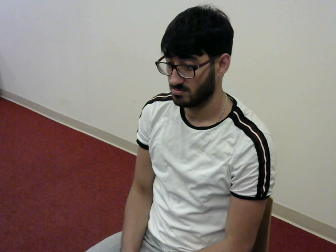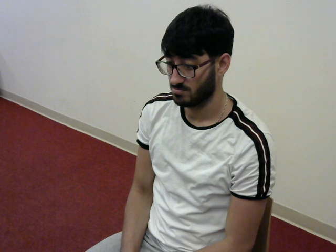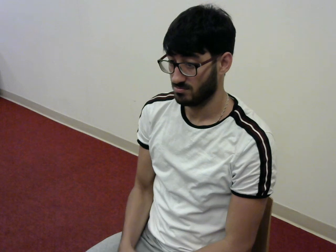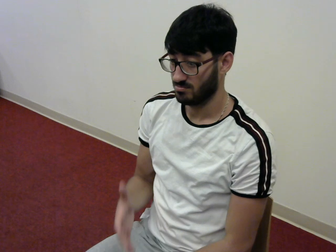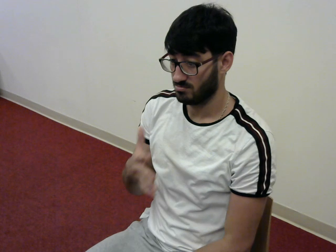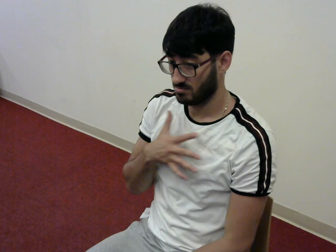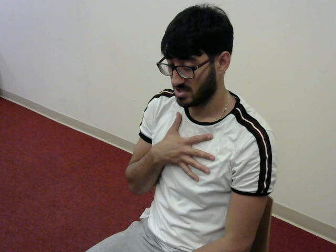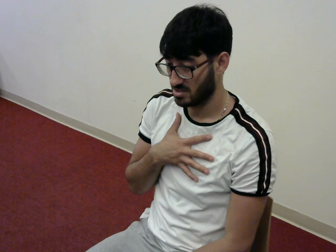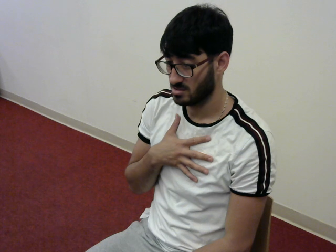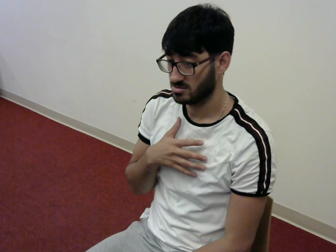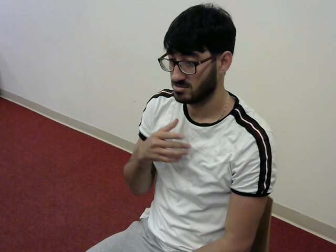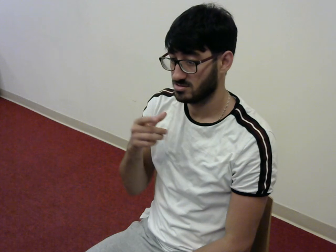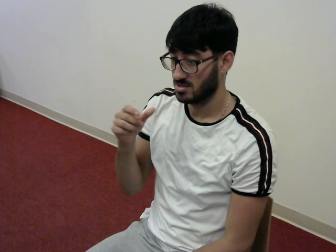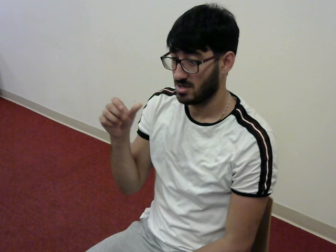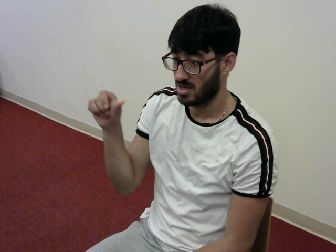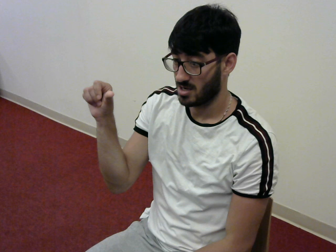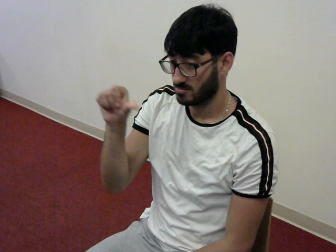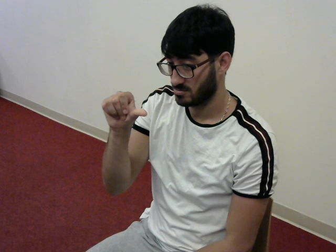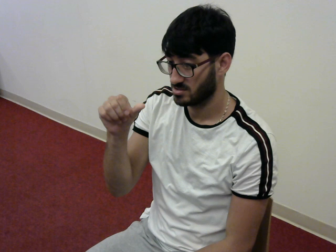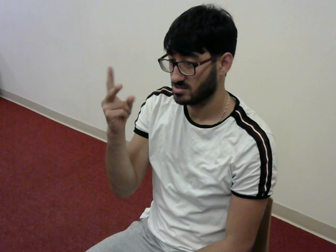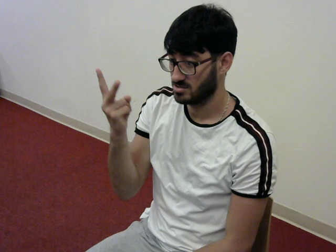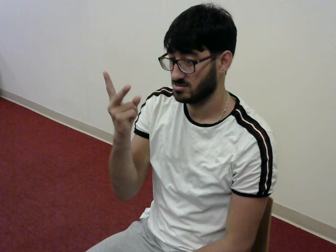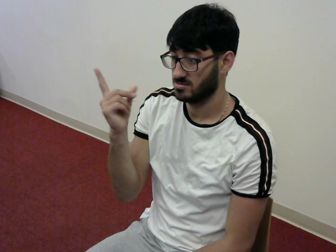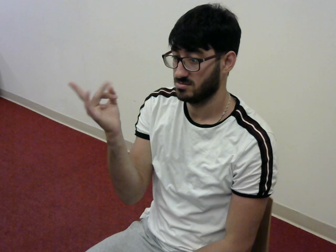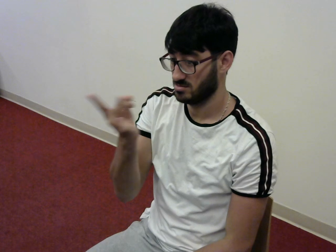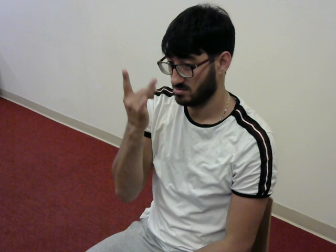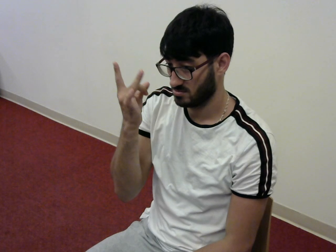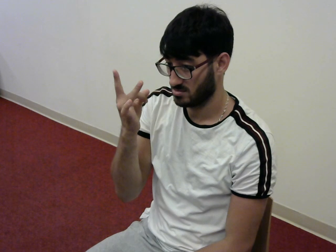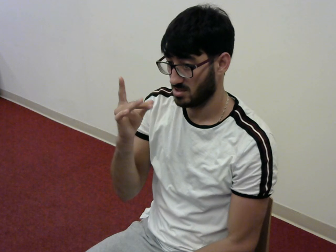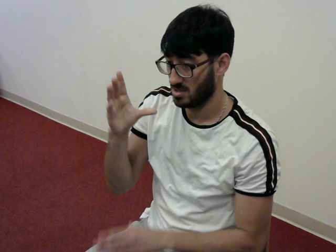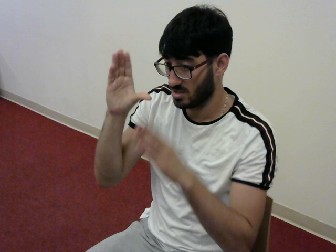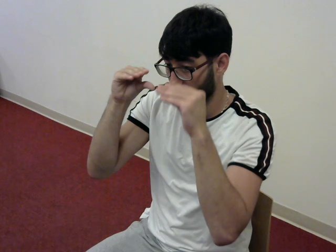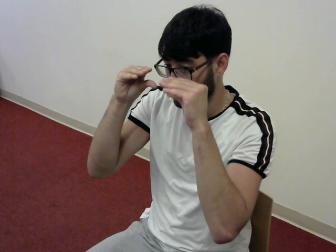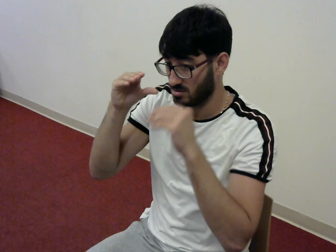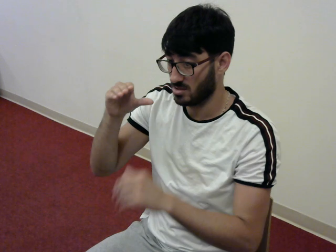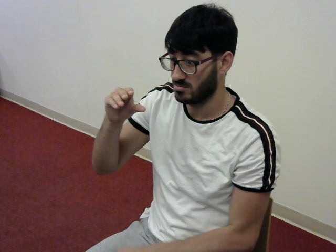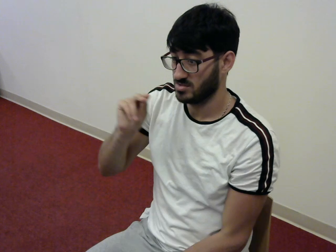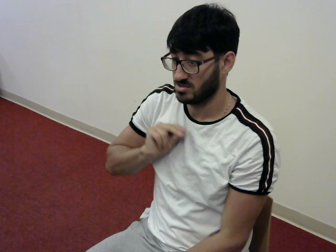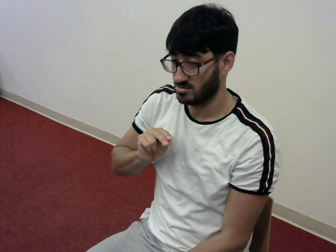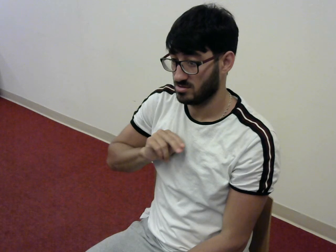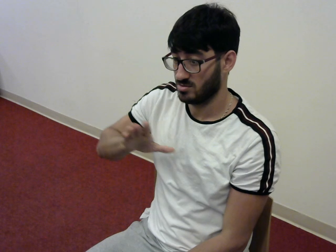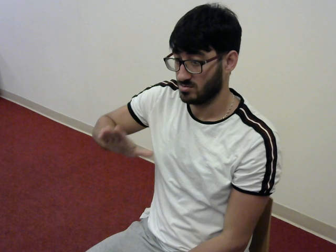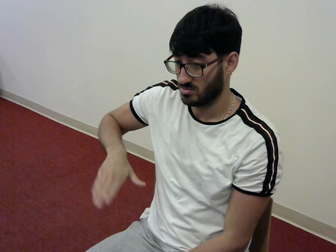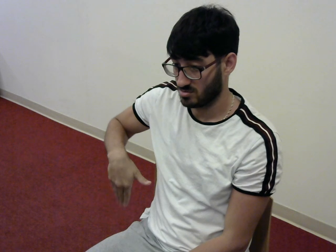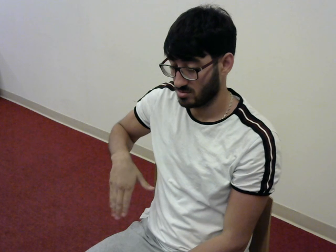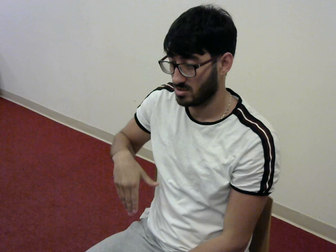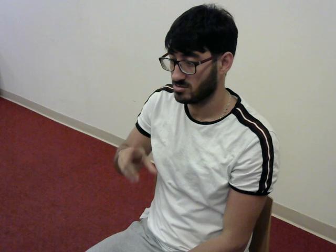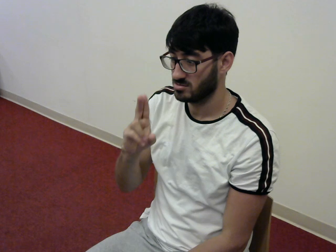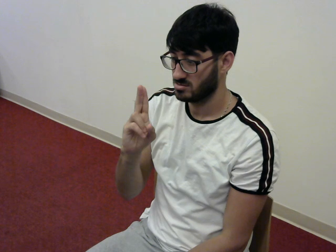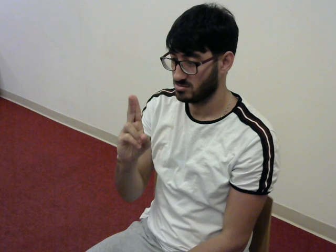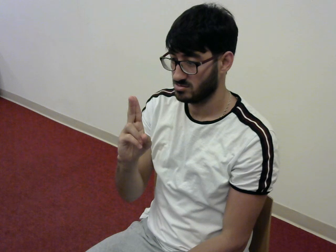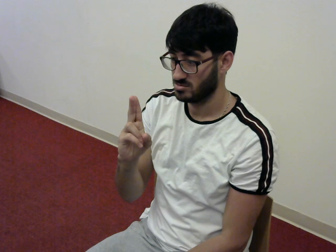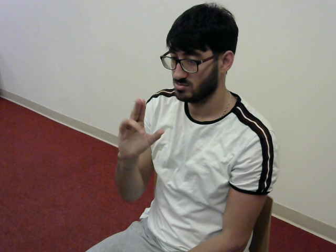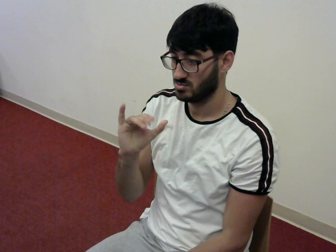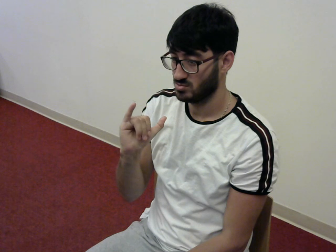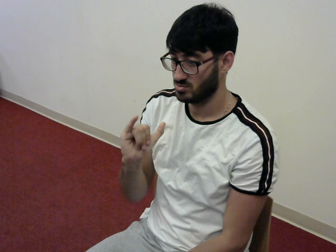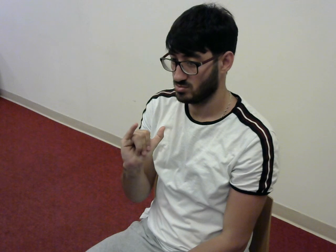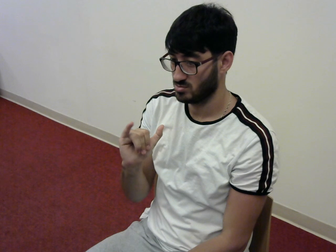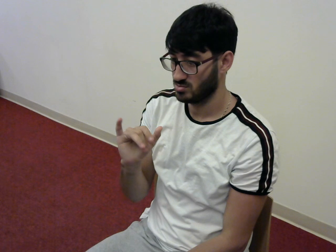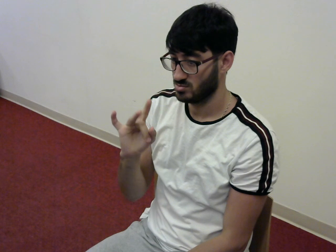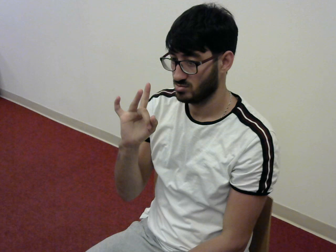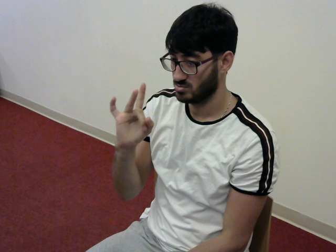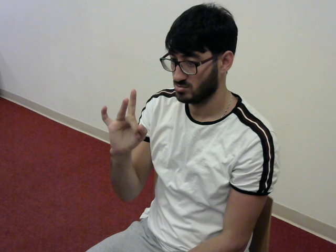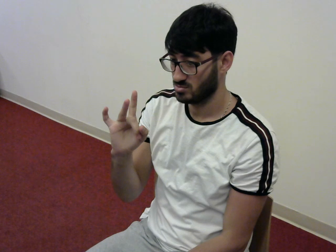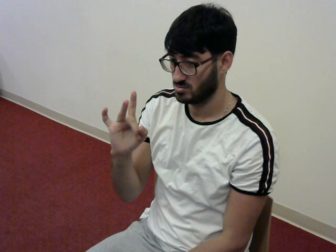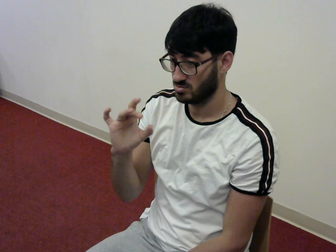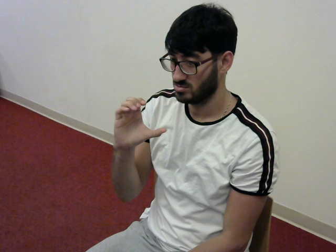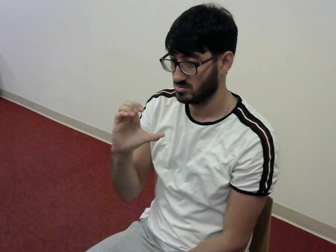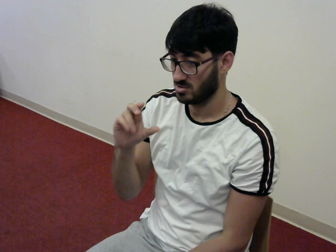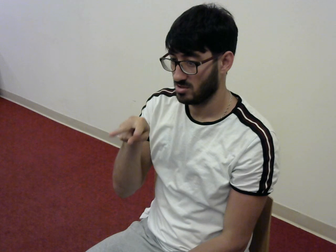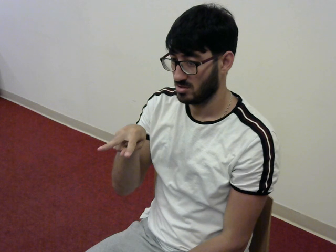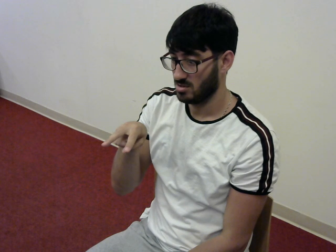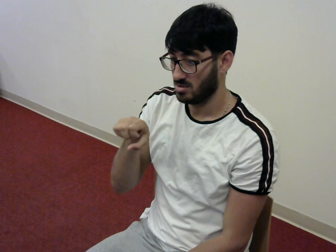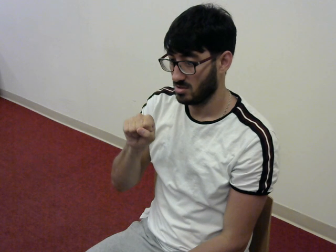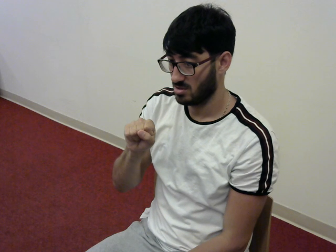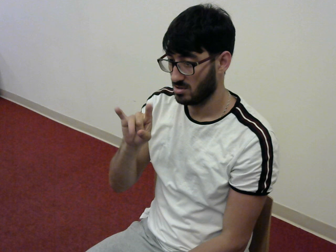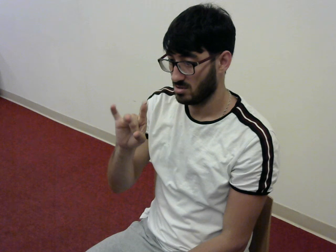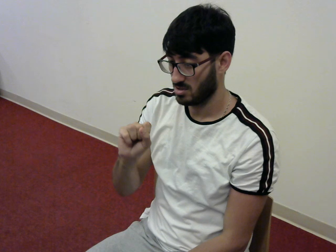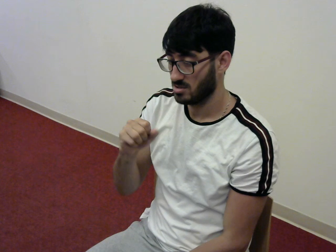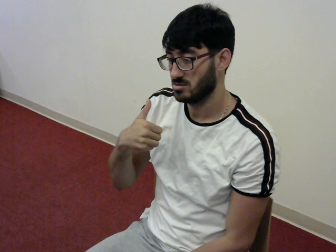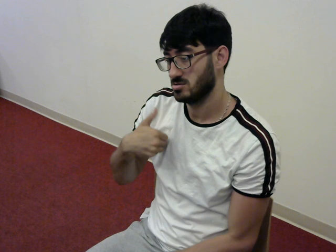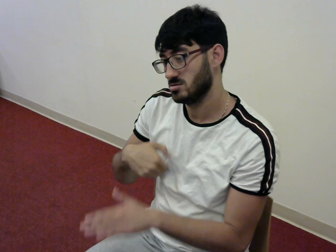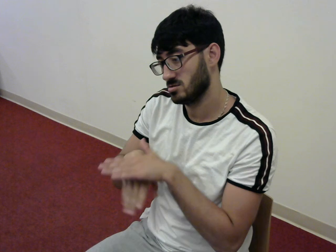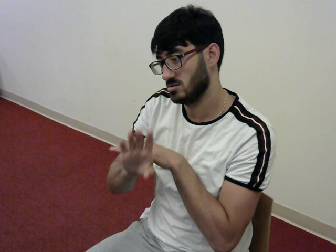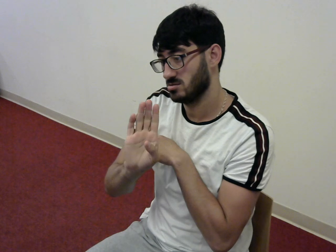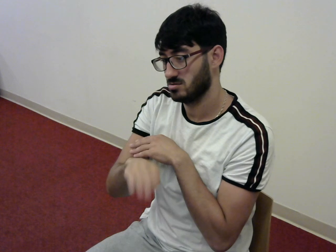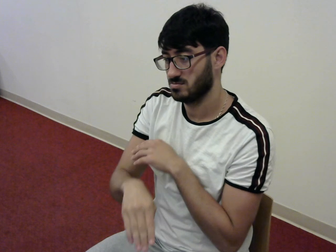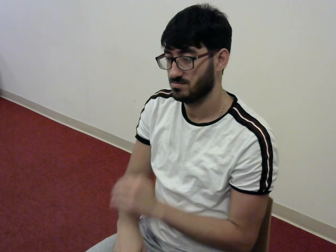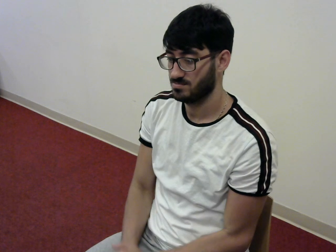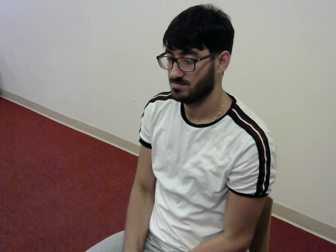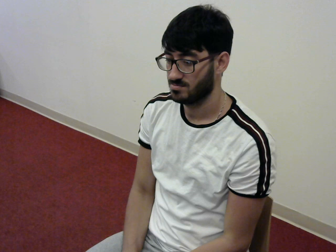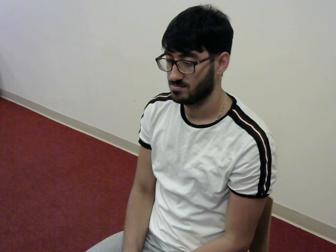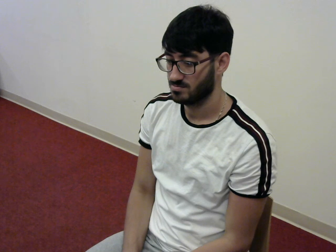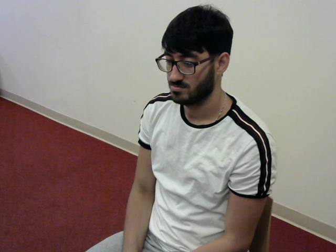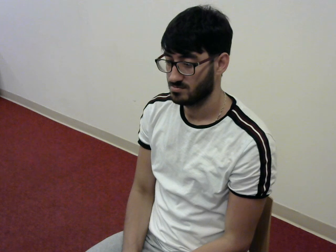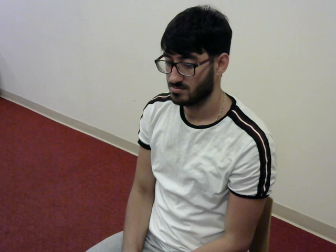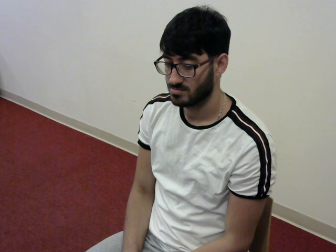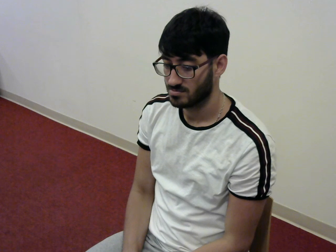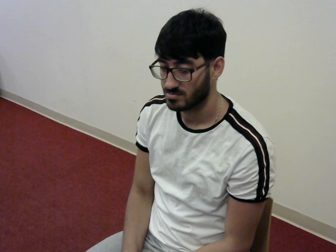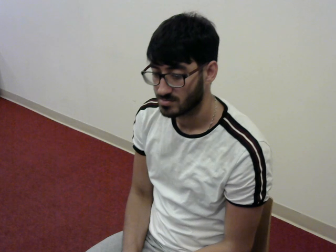Mən həftədə 2 dəfə axşam işdən sonra kursa gedirəm